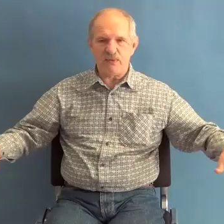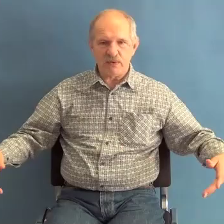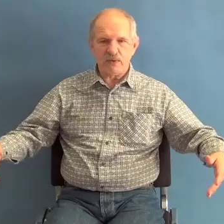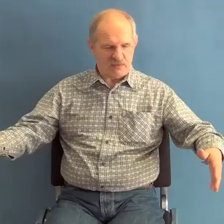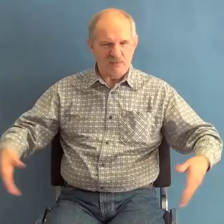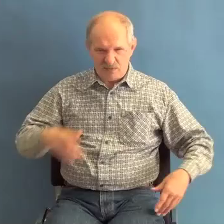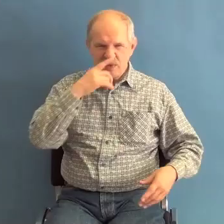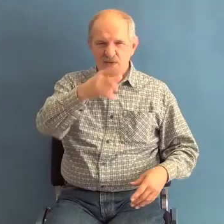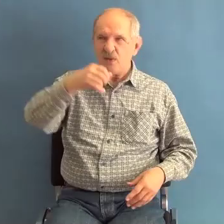Szeroka wanna, widziałeś?